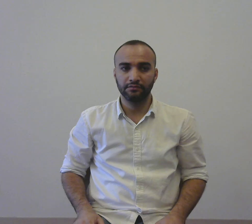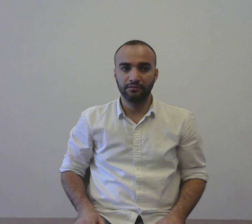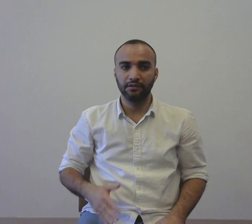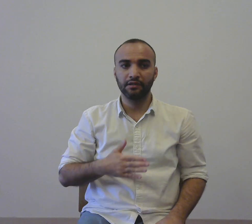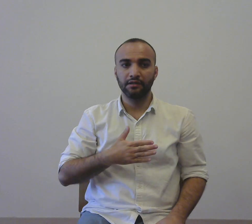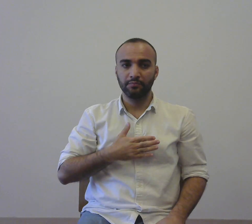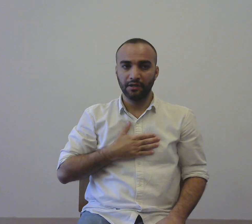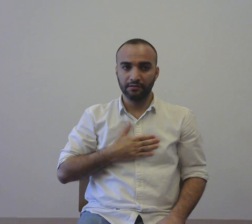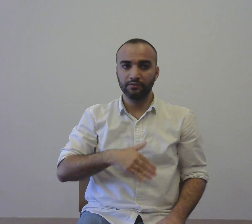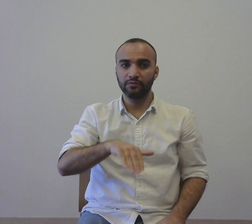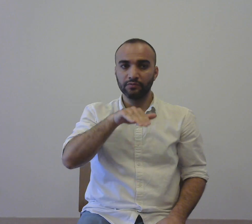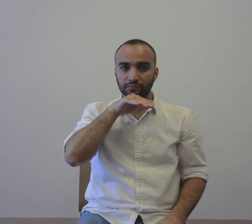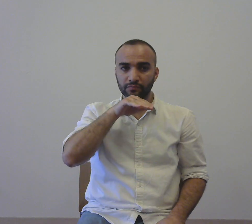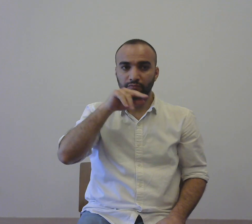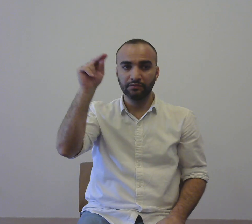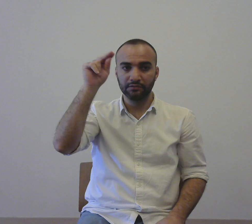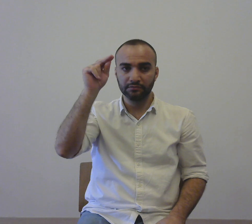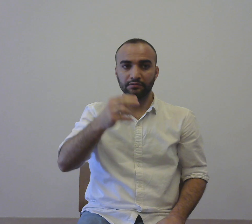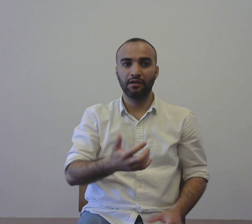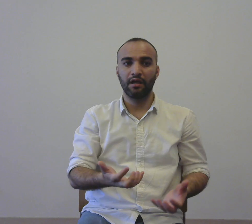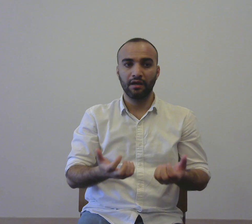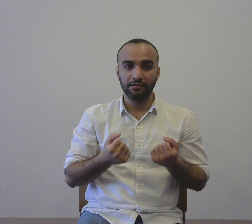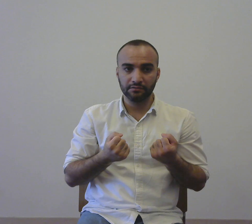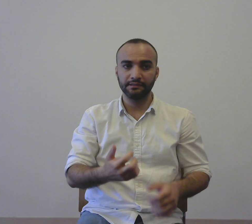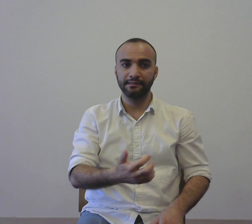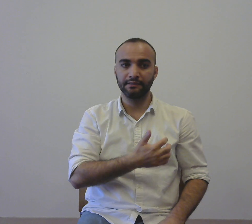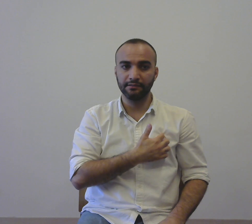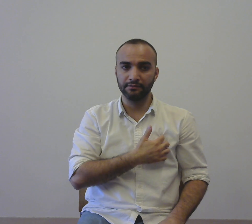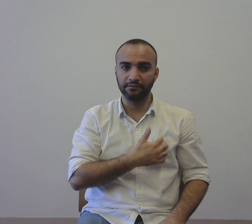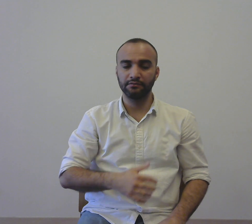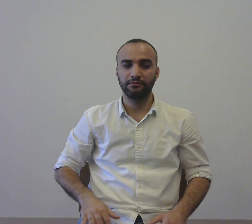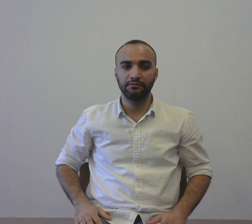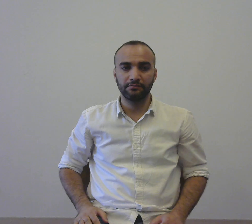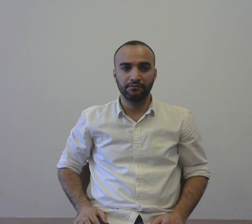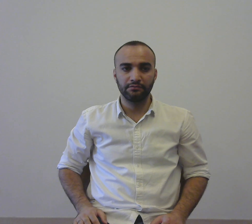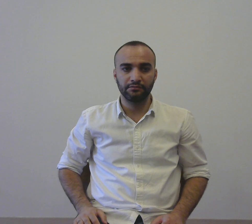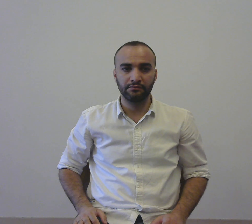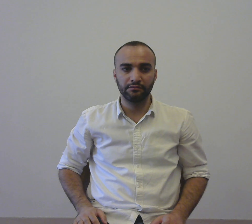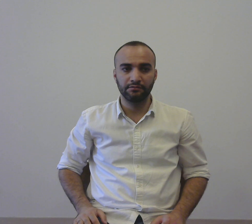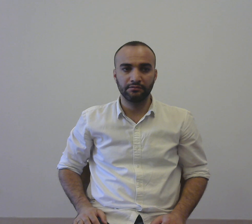Mən peşə təhsili almaq istəyirəm